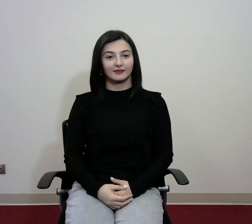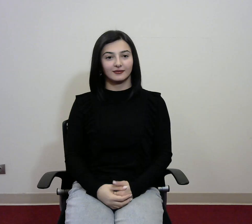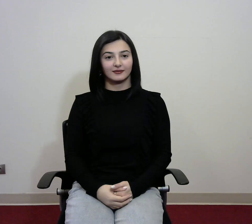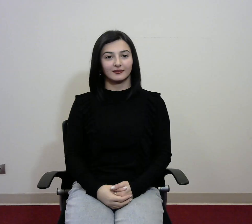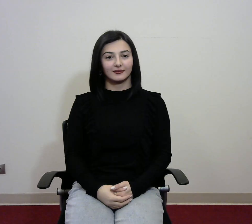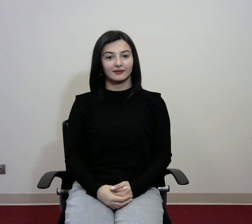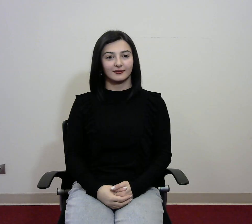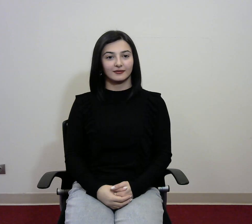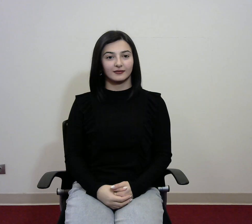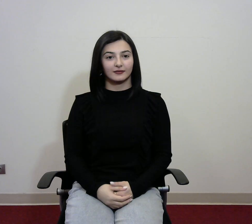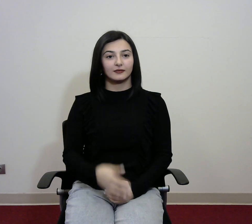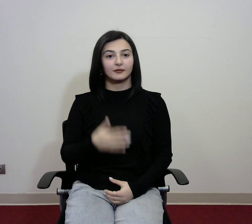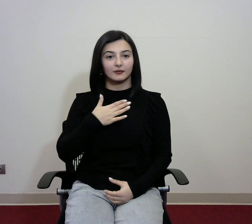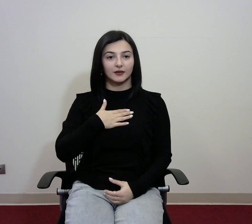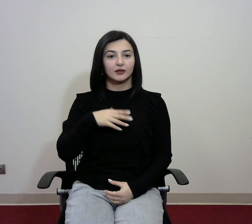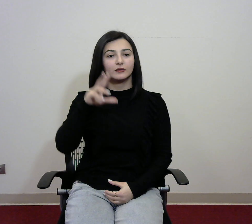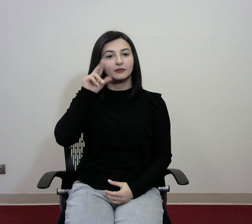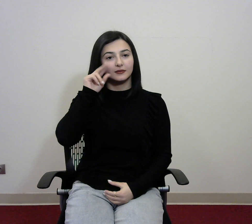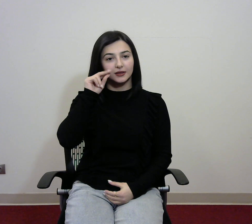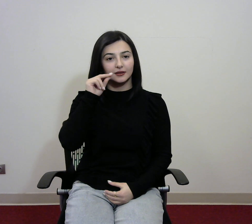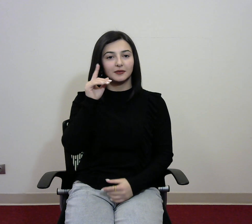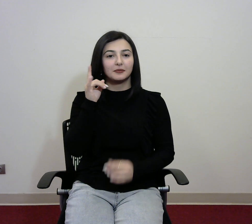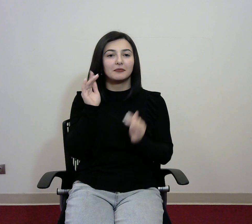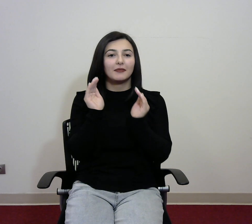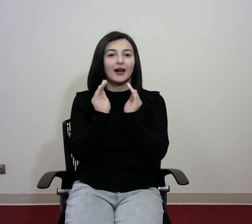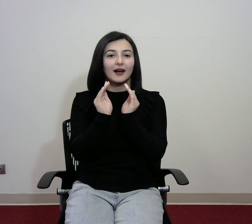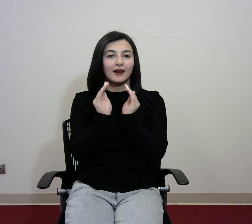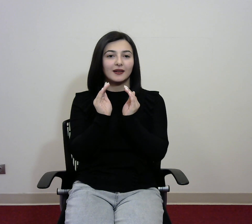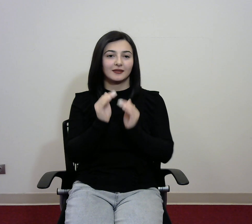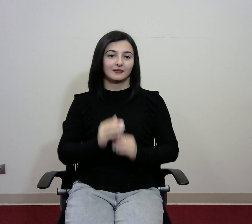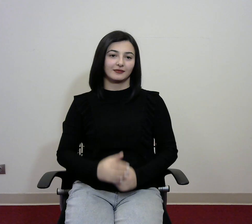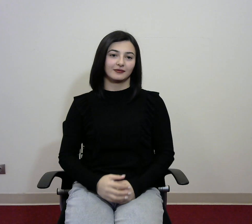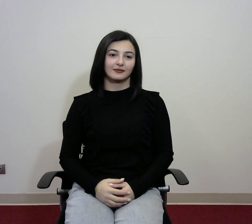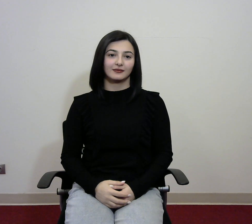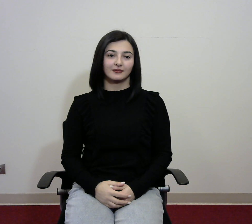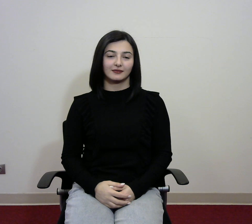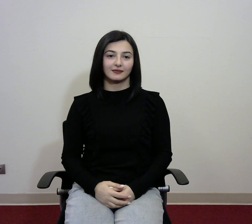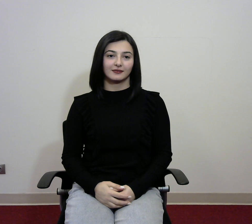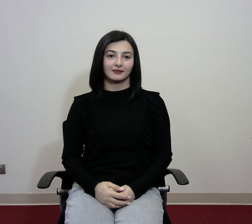Mənim pişiyim balacadır